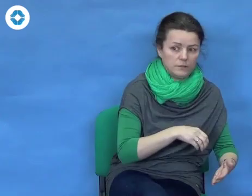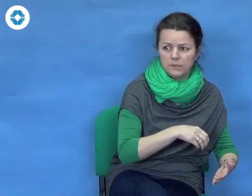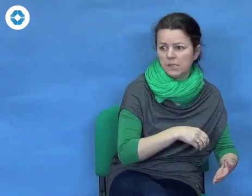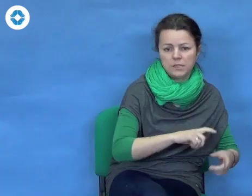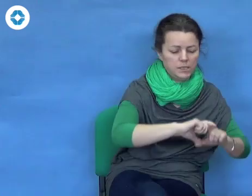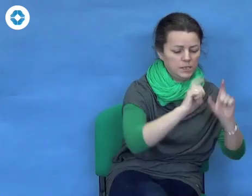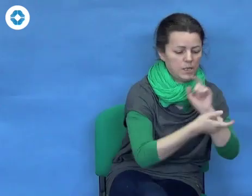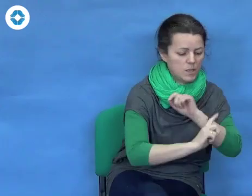Potem jednak zdecydował, że weźmie cały kosz.